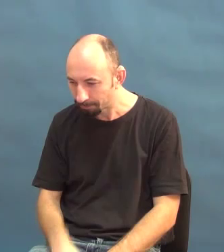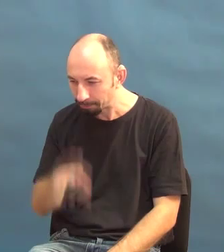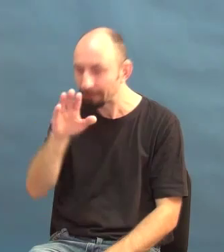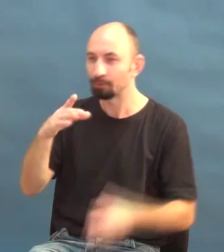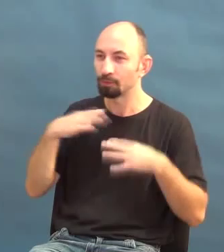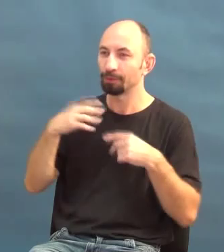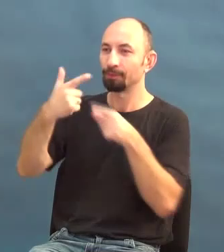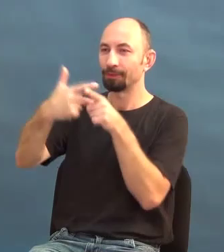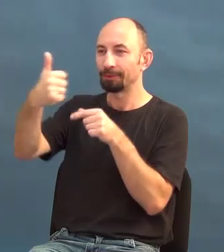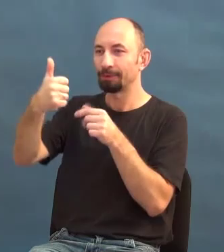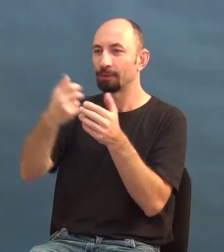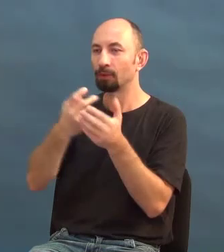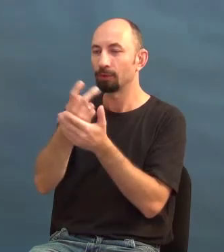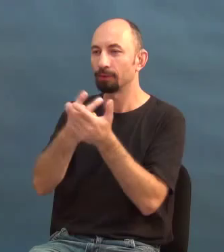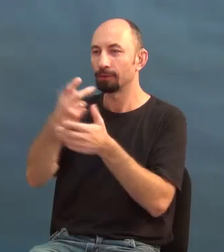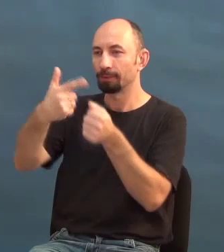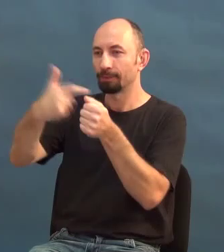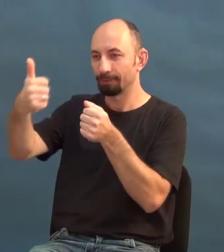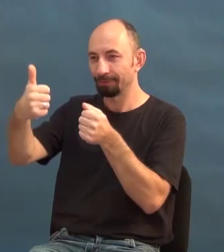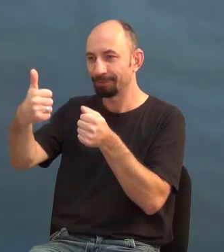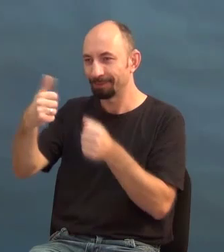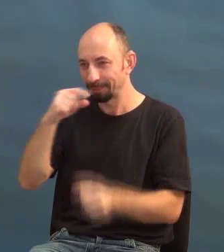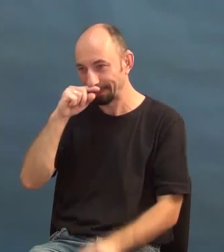Czy masz wolne dwudziestego pierwszego lutego?